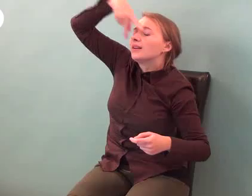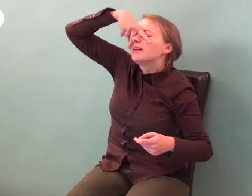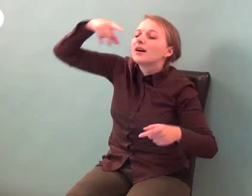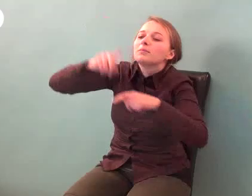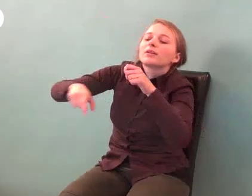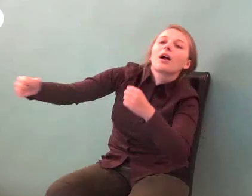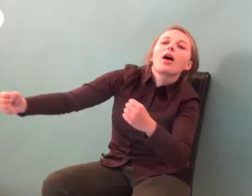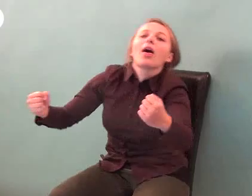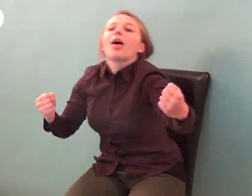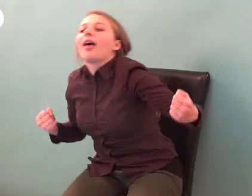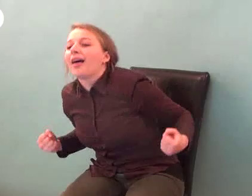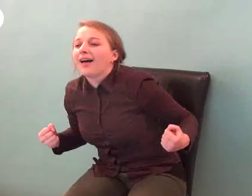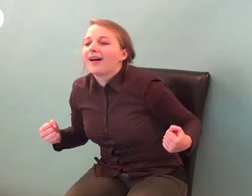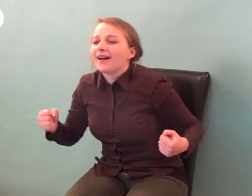Chłopiec chwycił się rogów, bo nie wiedział co to jest.